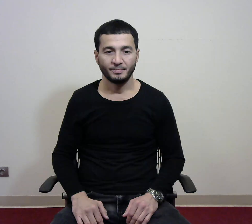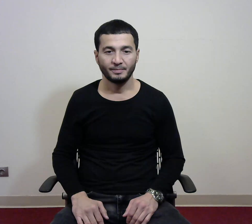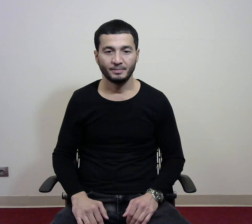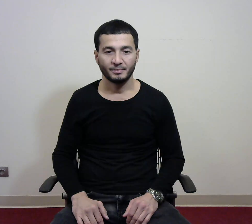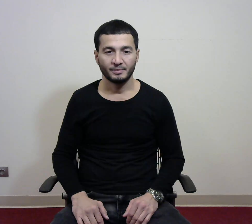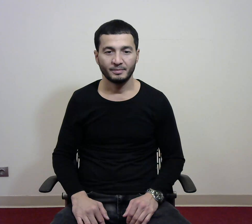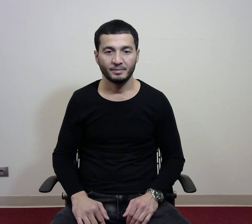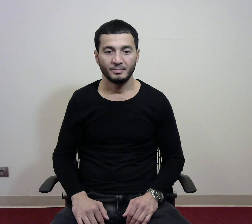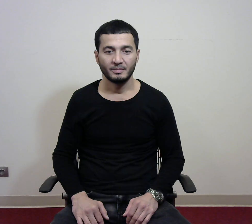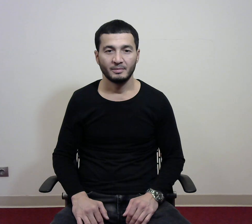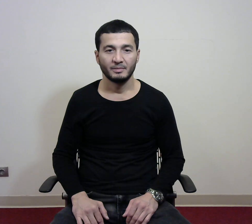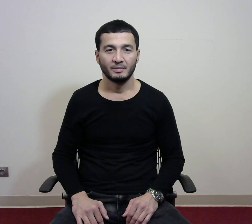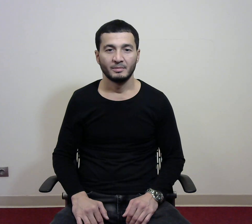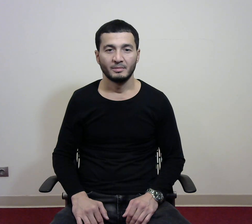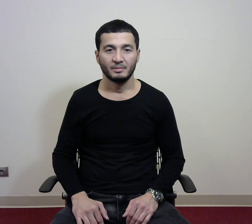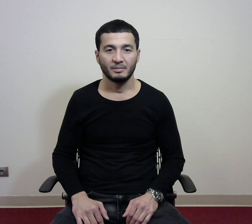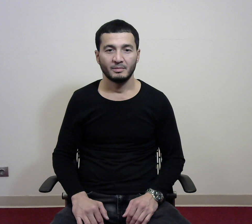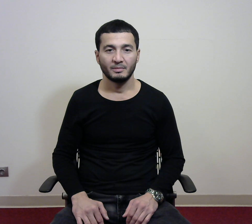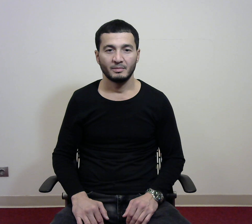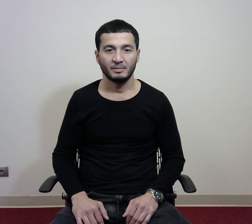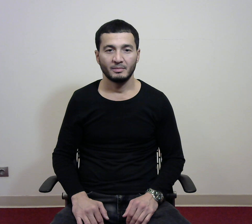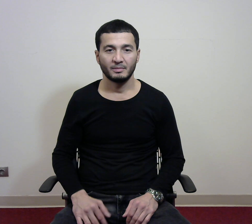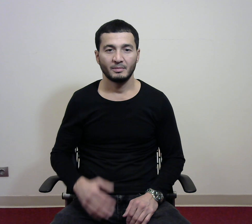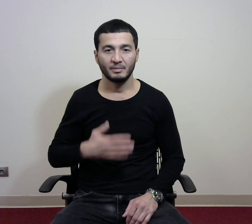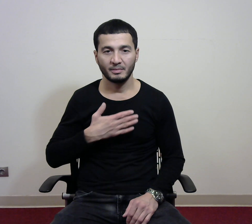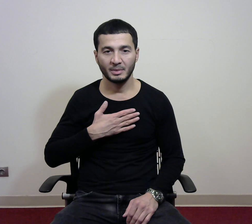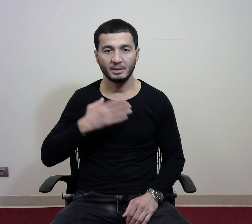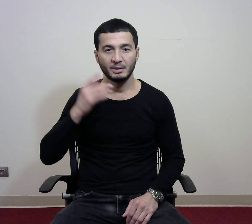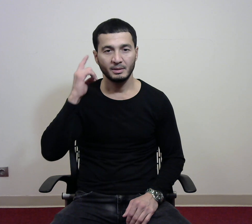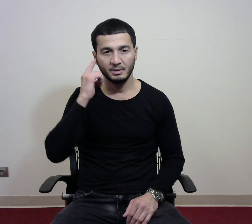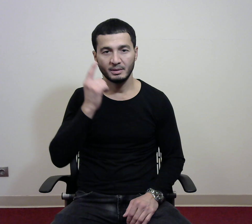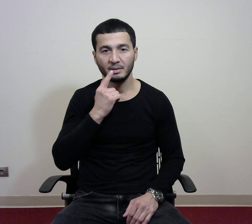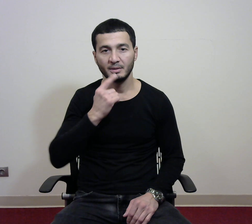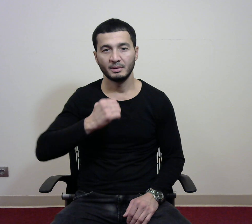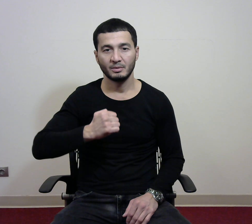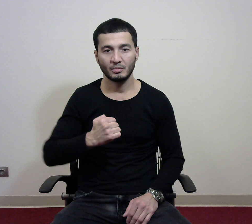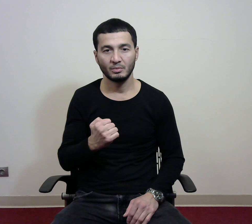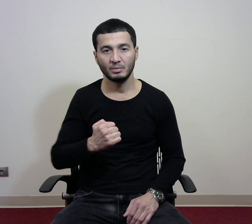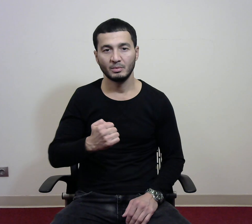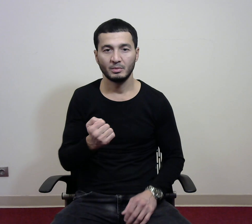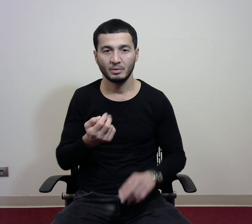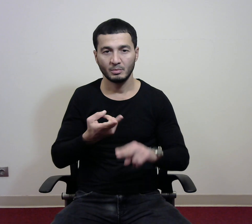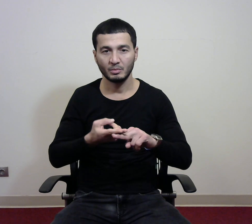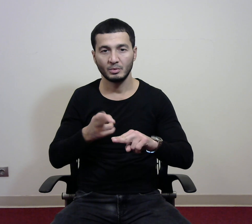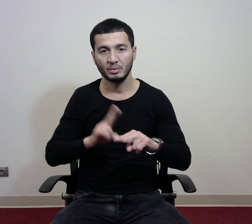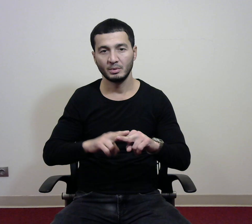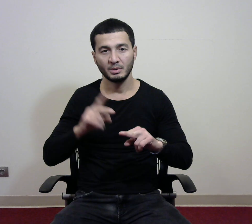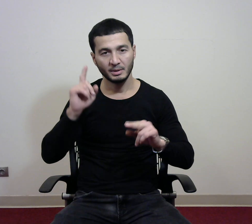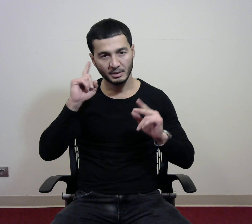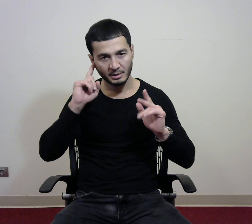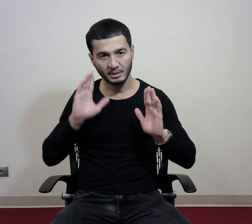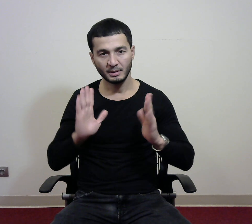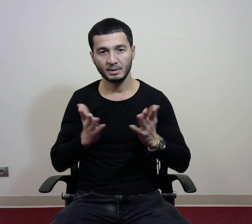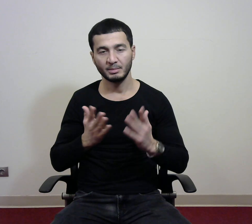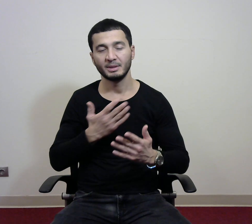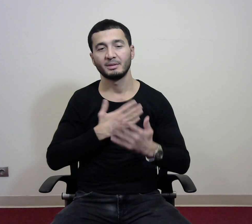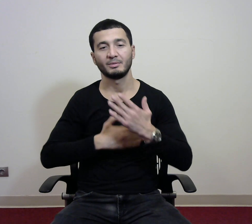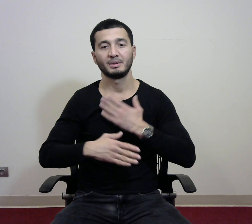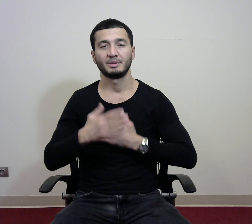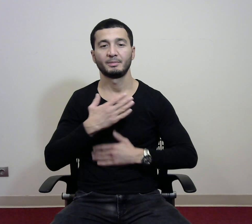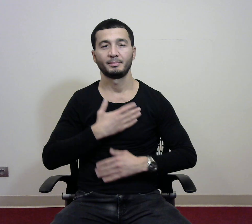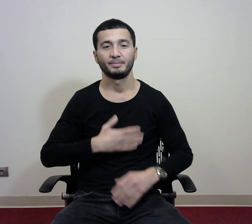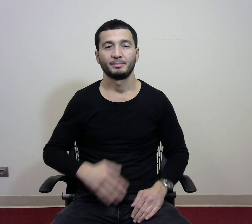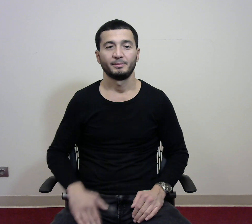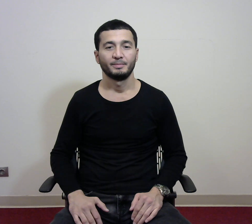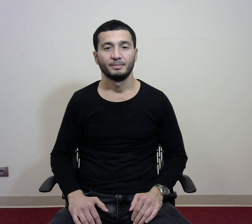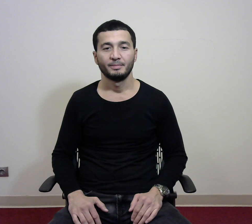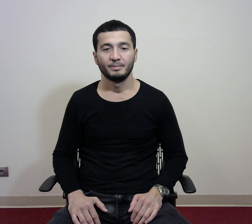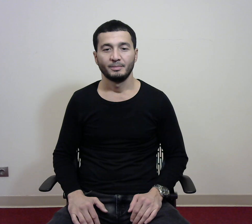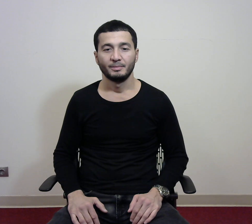Mənim eşitmə məhdudiyyətli dostlarım bu xəbərə sevinəcək